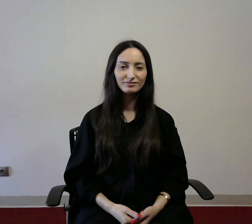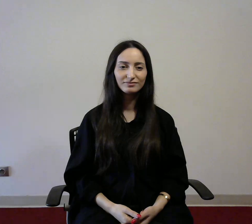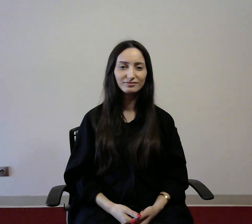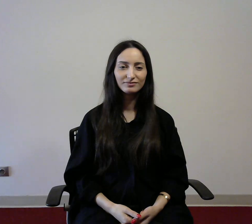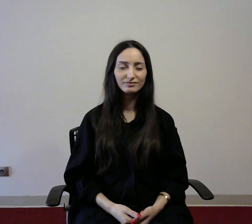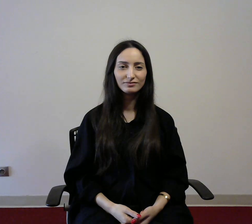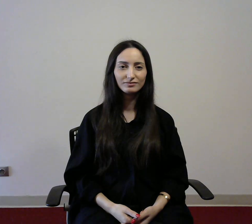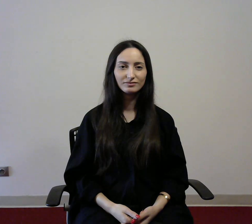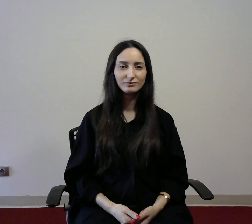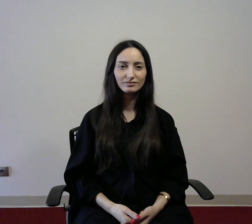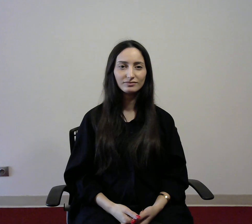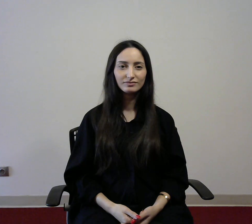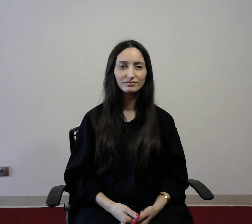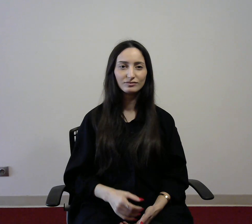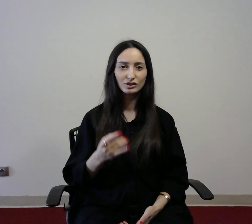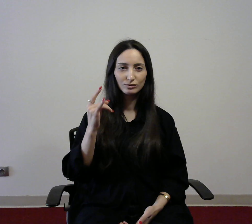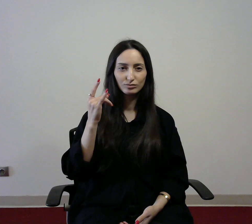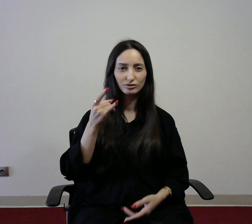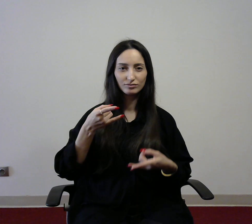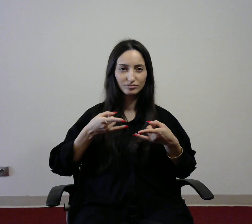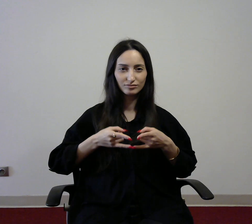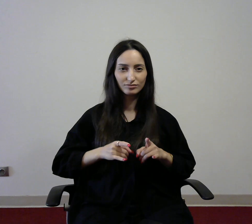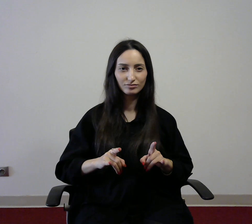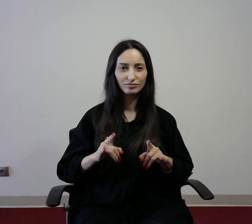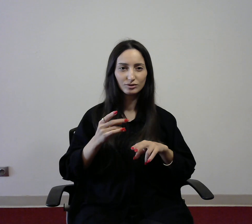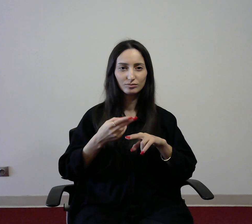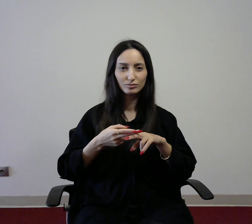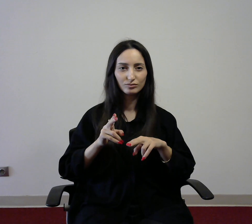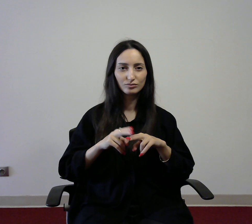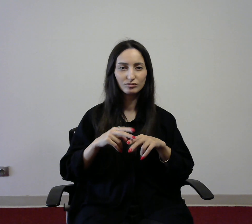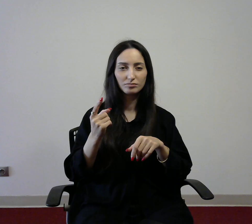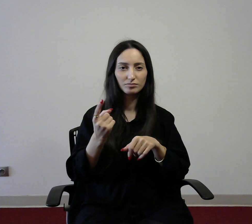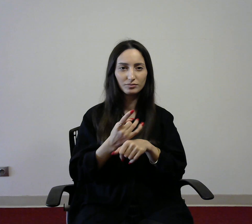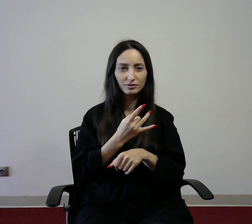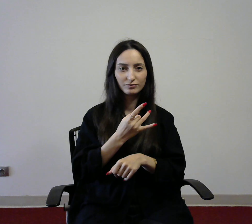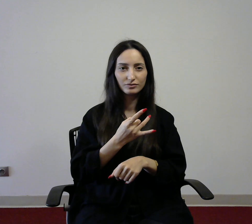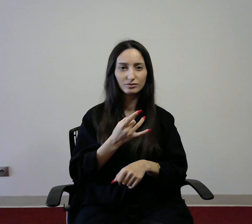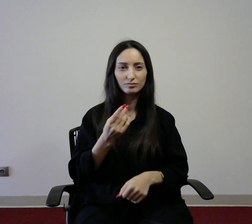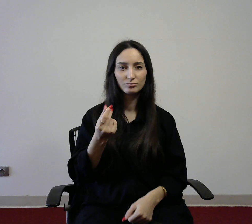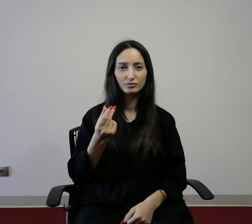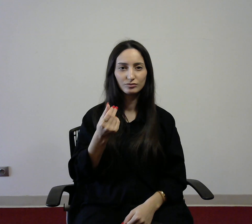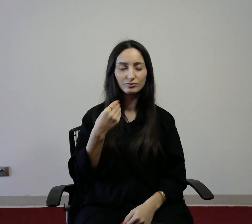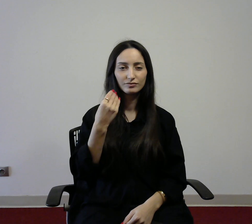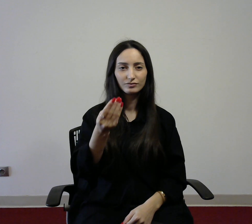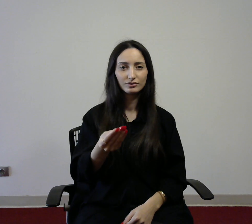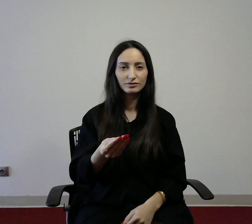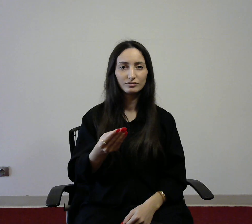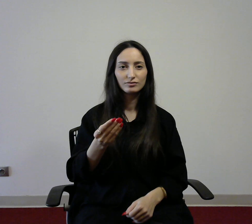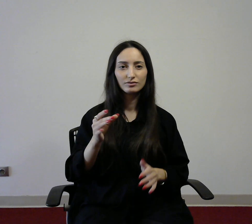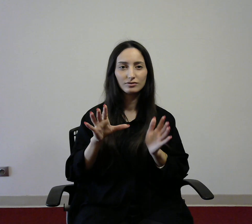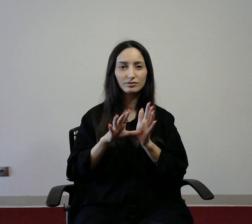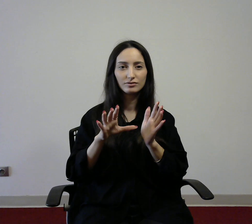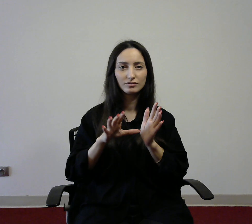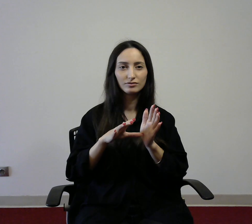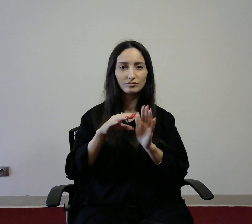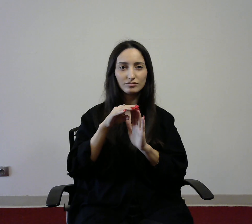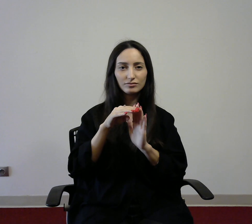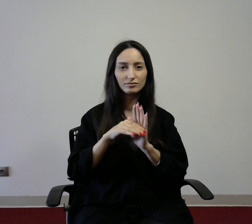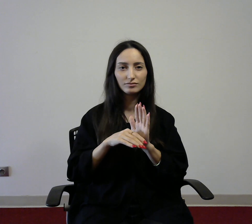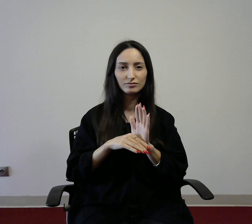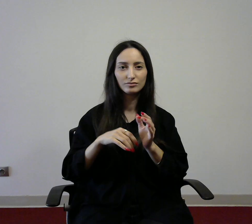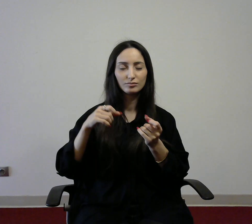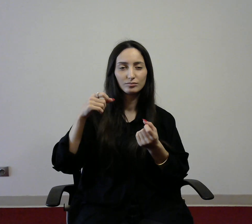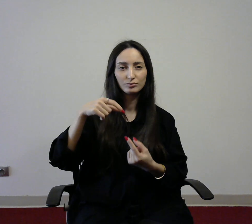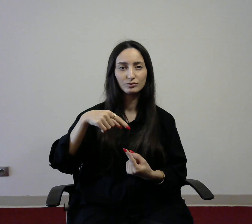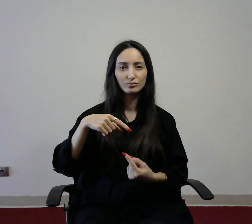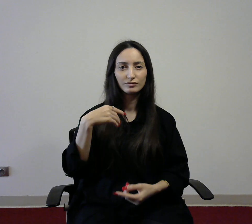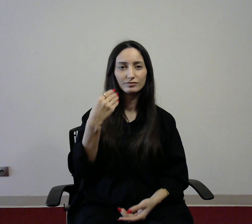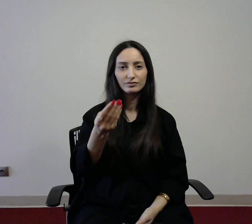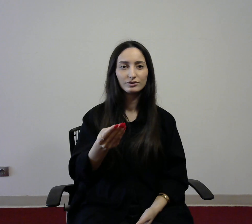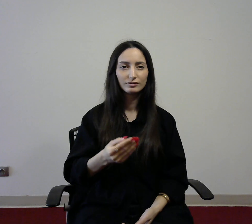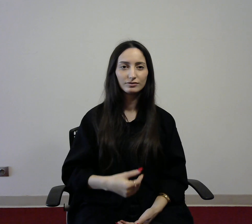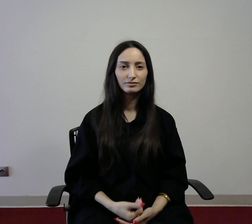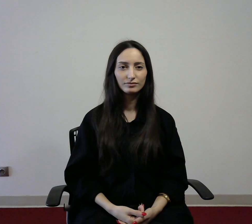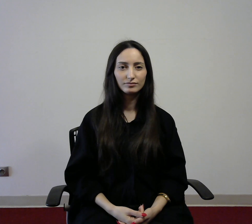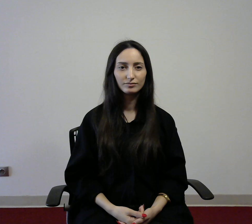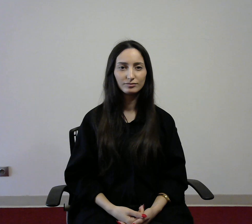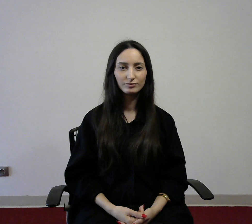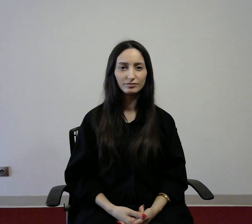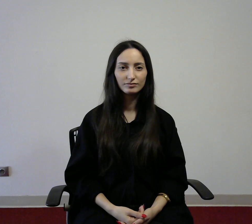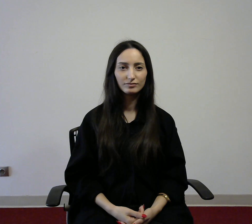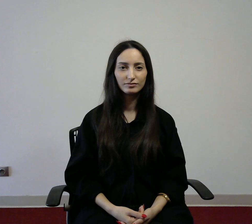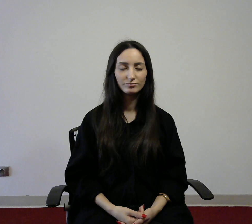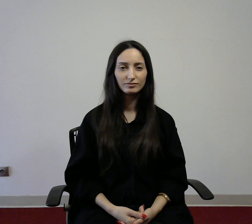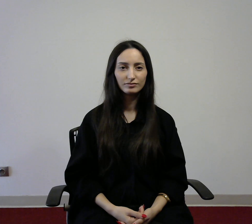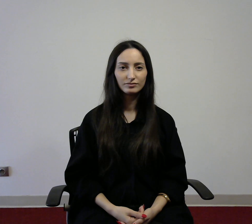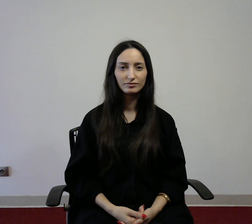Uşağın doğulmasına görə birdəfəlik məbləğin verilməsi elektron qaydaya uyğun verilir